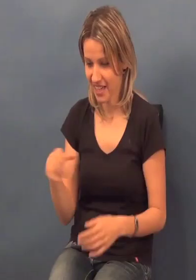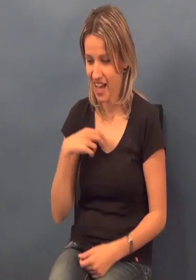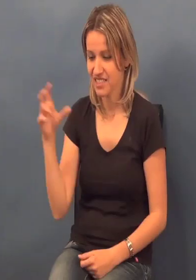Dobra.